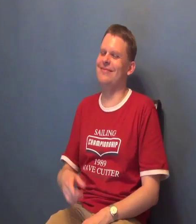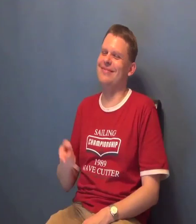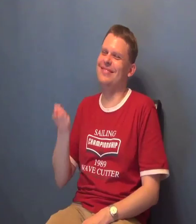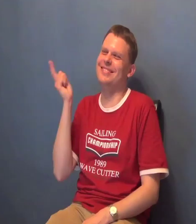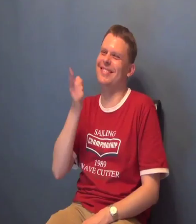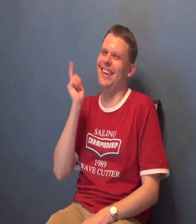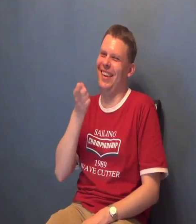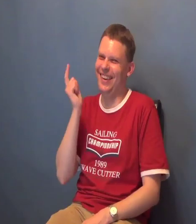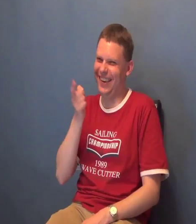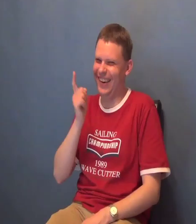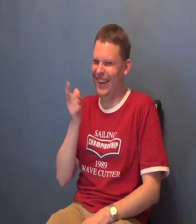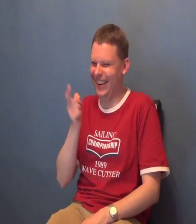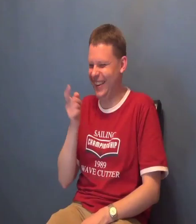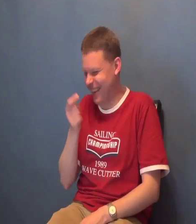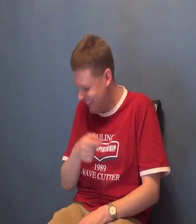Zakaz.